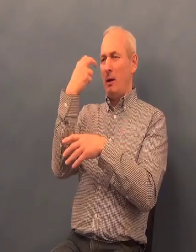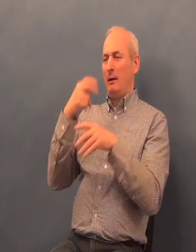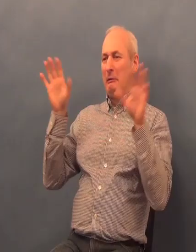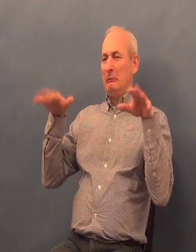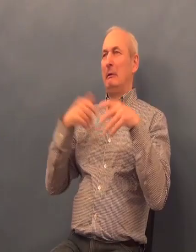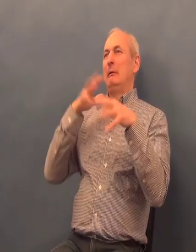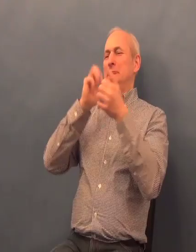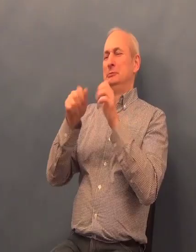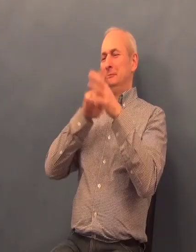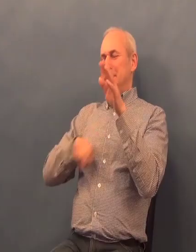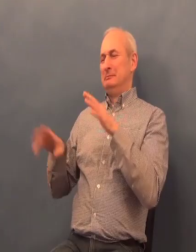Wystraszony chłopiec schodzi i ucieka.